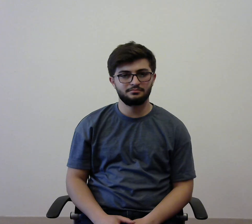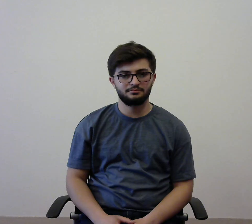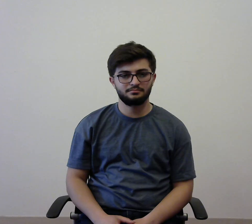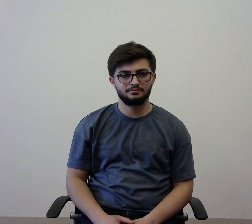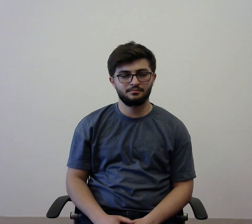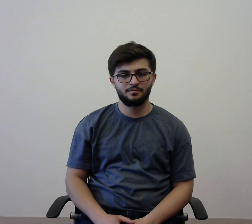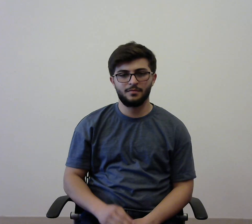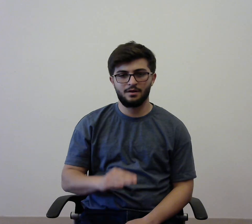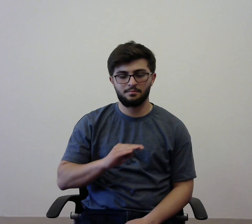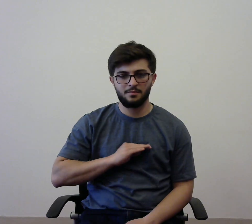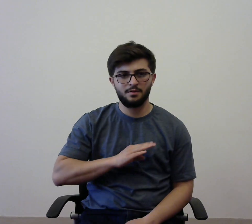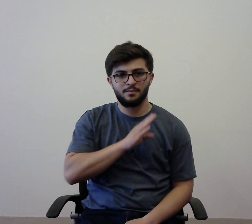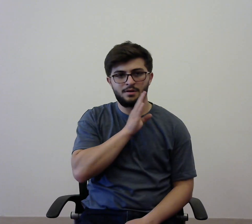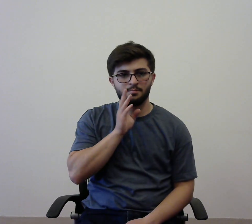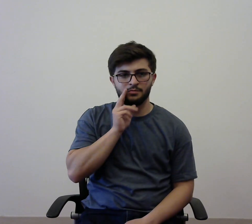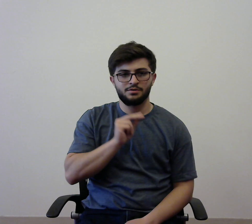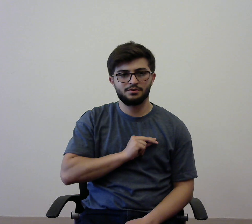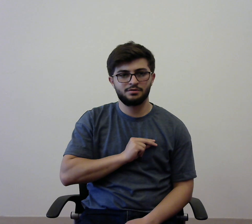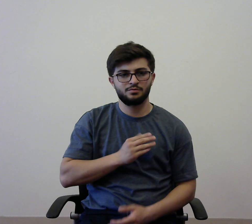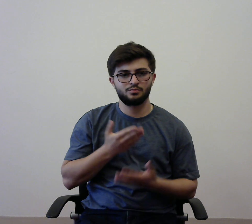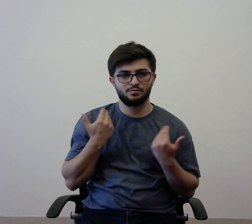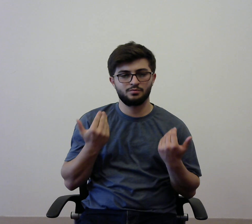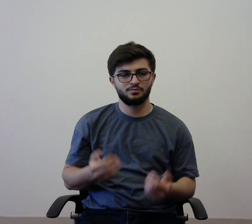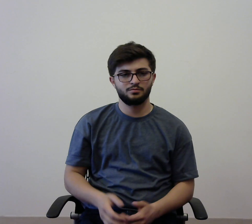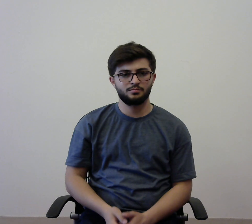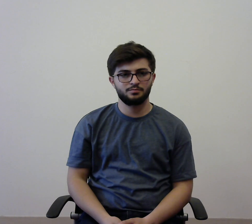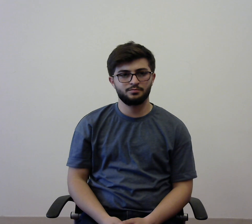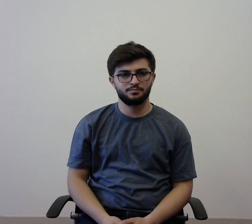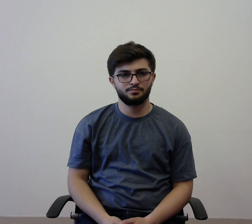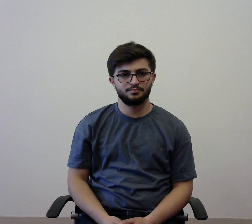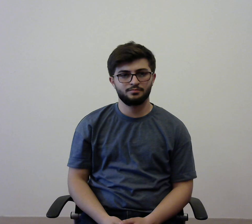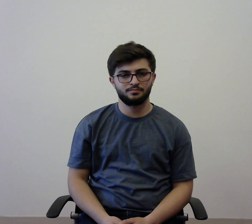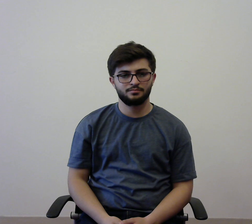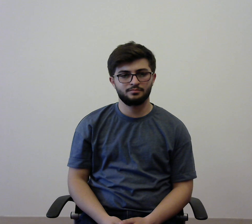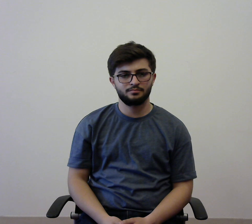Mənim anam işsizdir